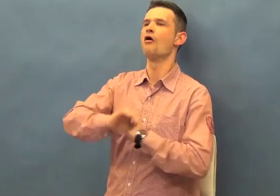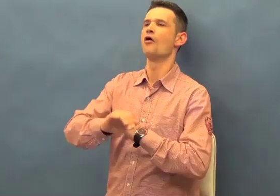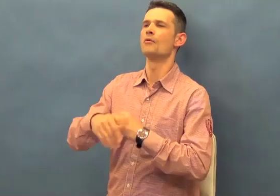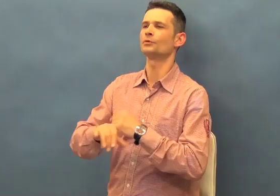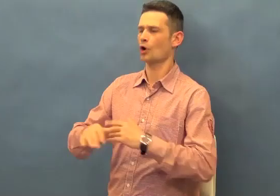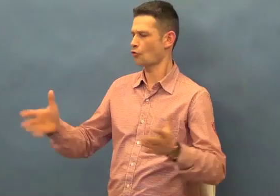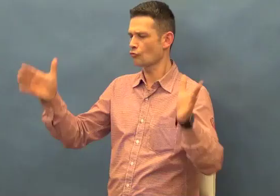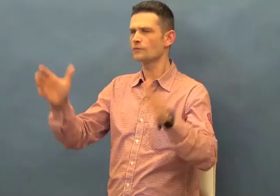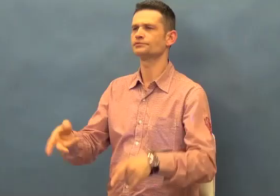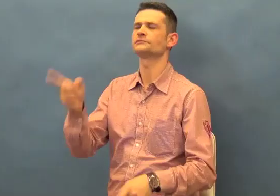Ochrona drzew o szerokim pniu.